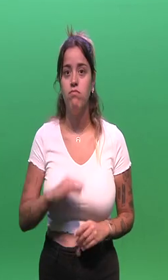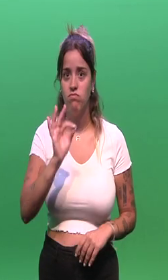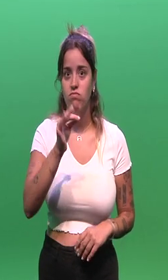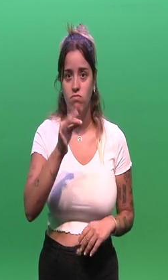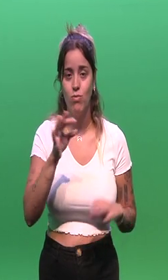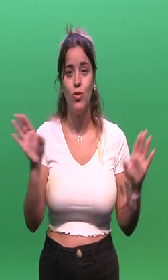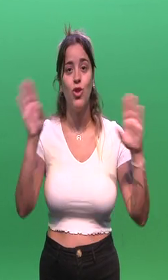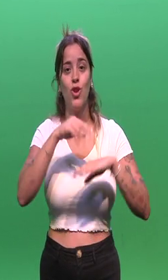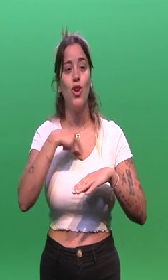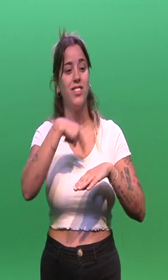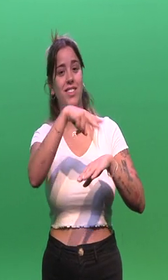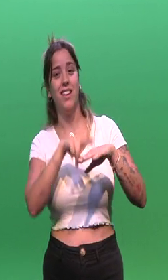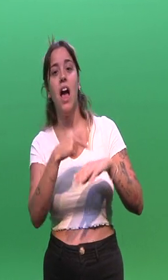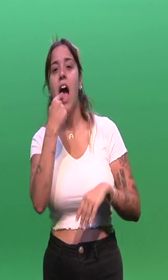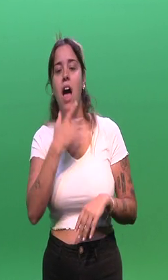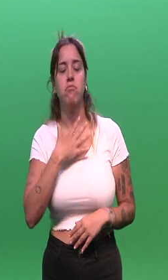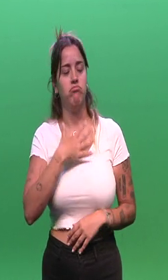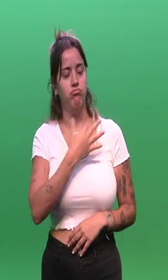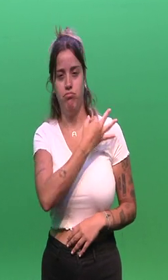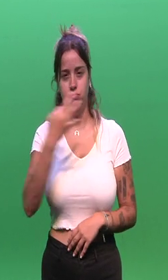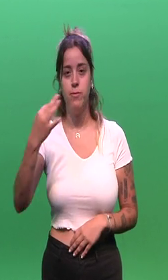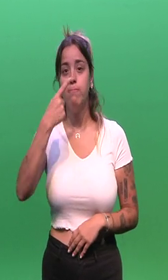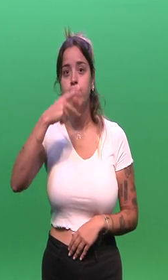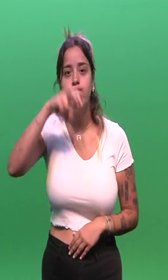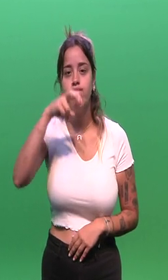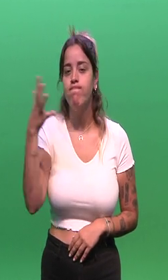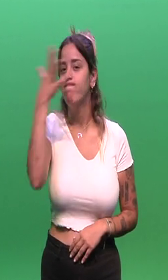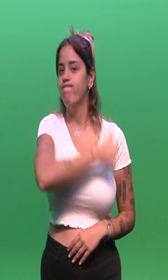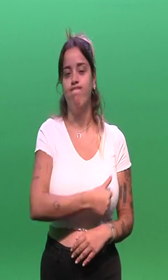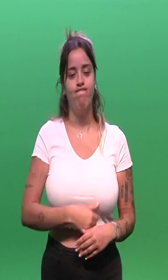Sí, a la nit quan estic estirada puc respirar per la boca, però no pel nas.